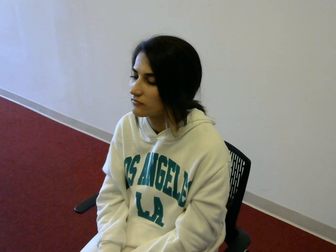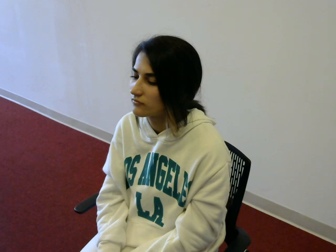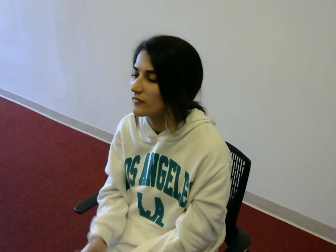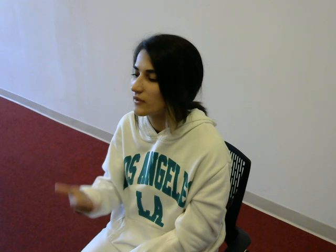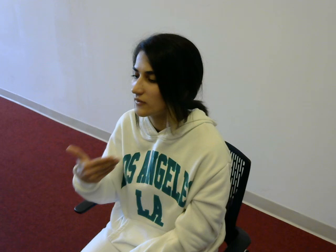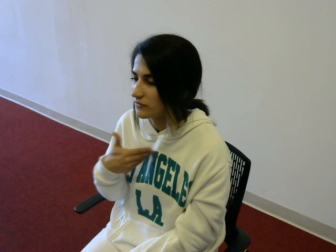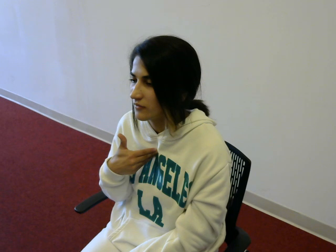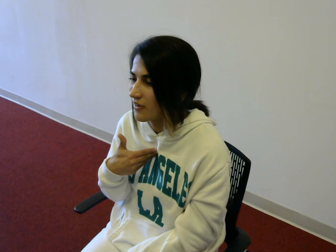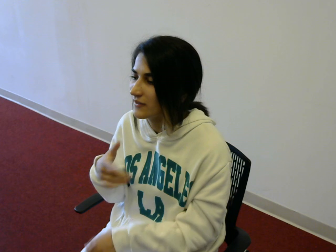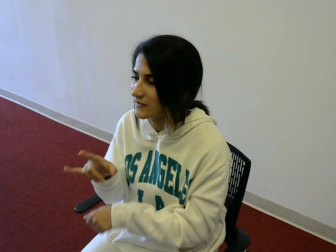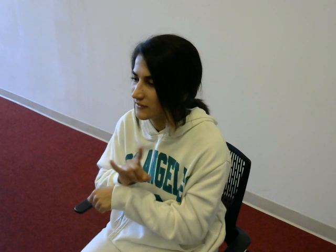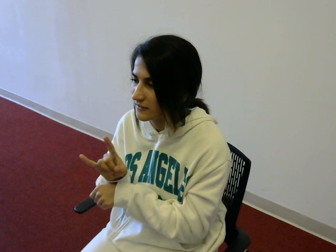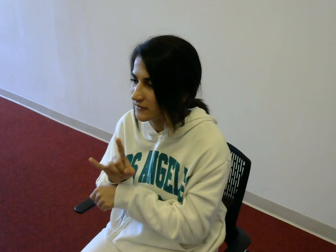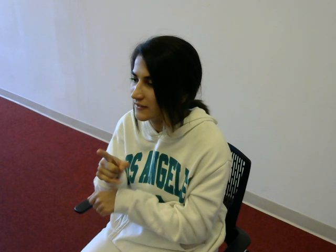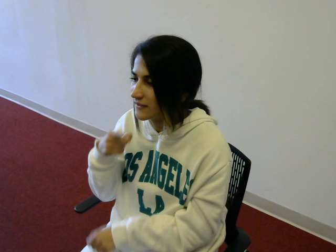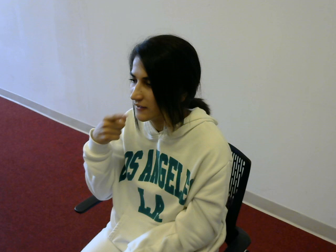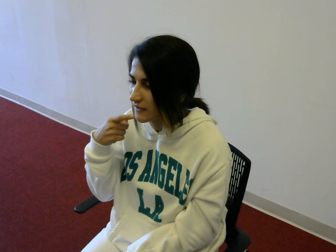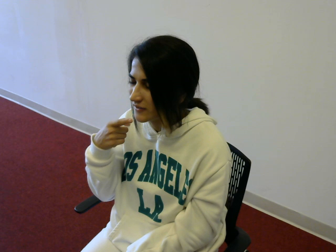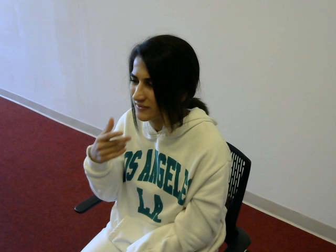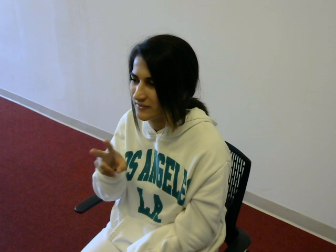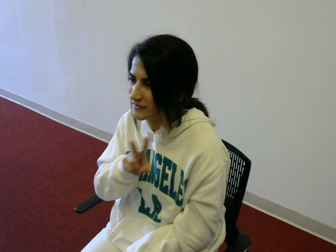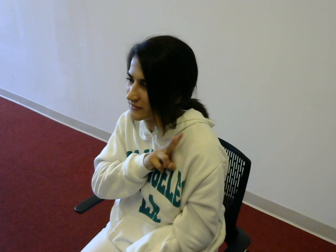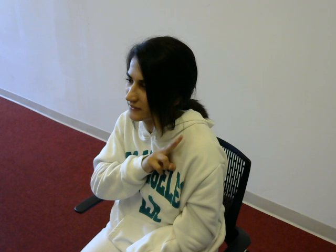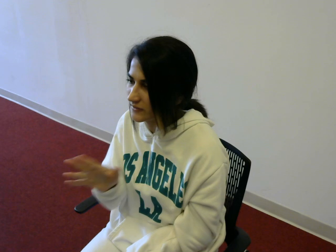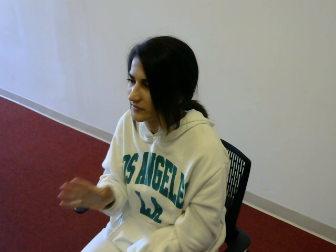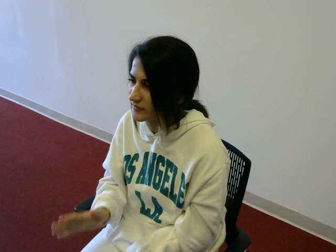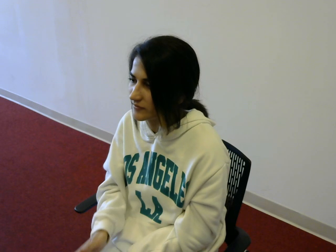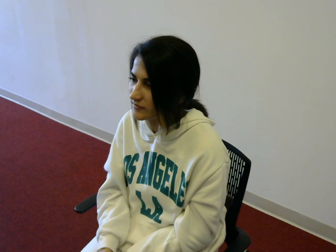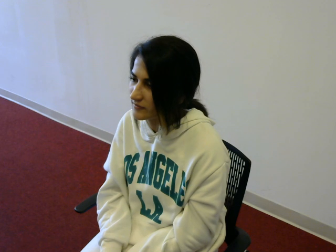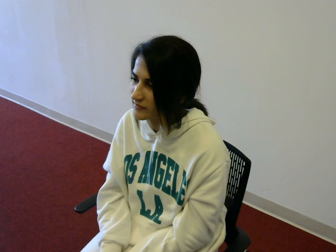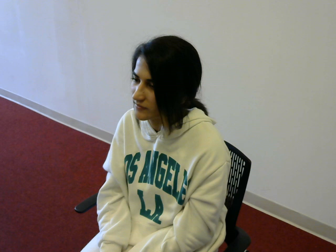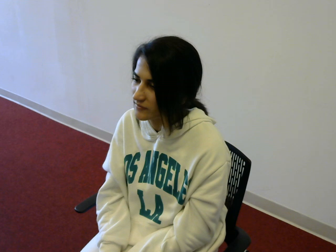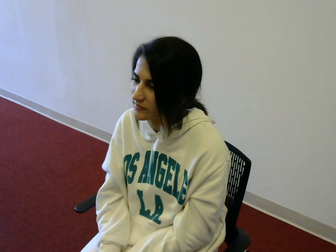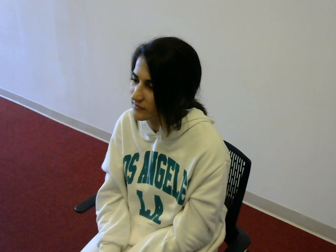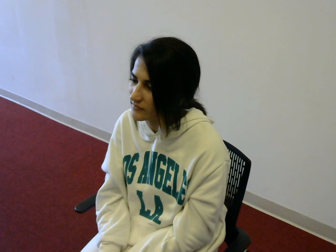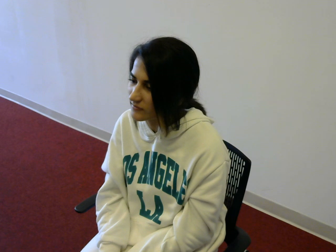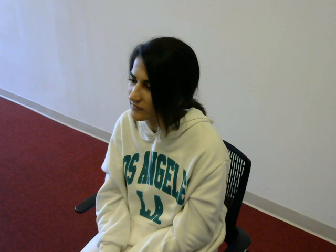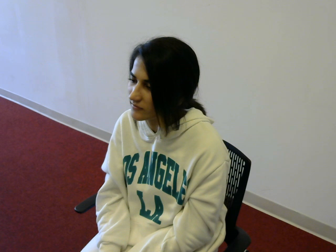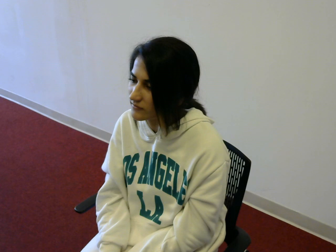Mən yalan danışmağı sevmirəm